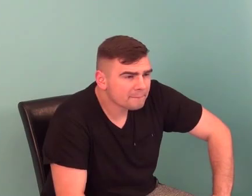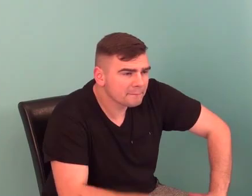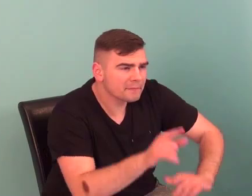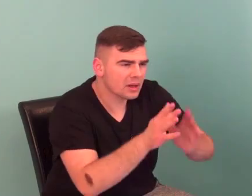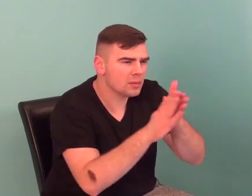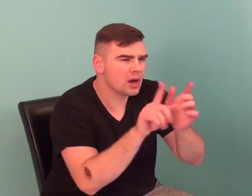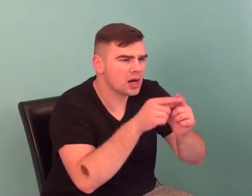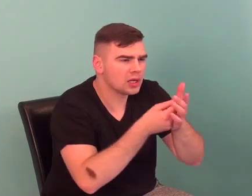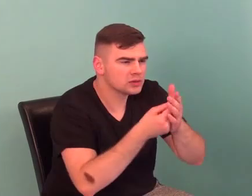Zamigaj tak jak na rysunku.